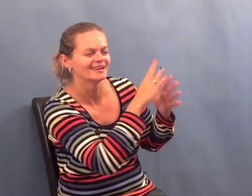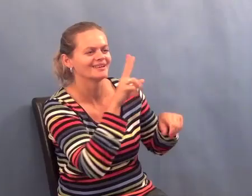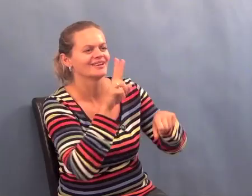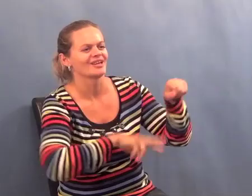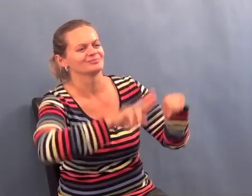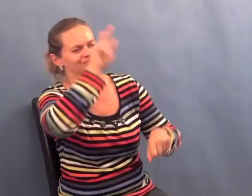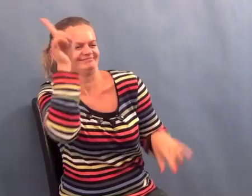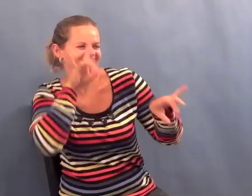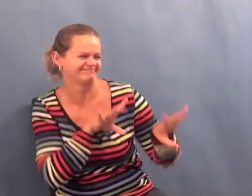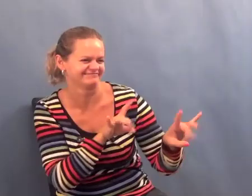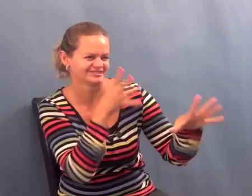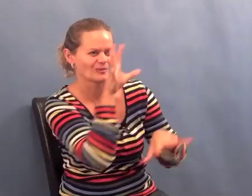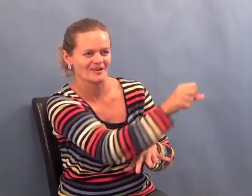Policjant domyślił się, rzuca się w pogoń.